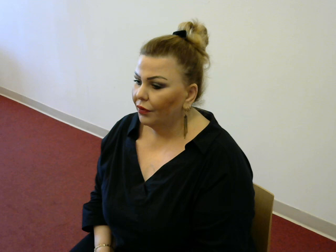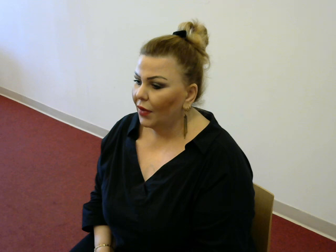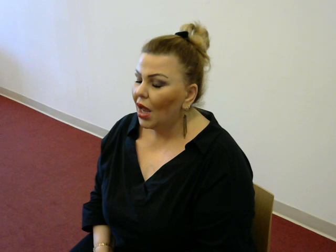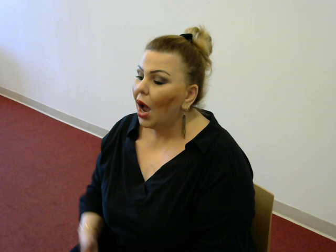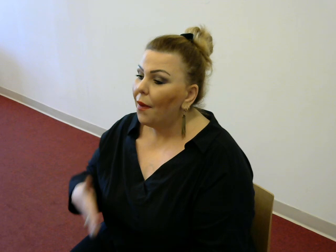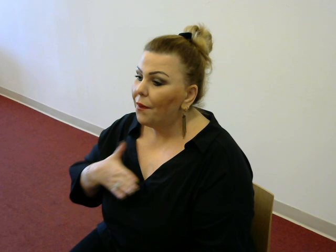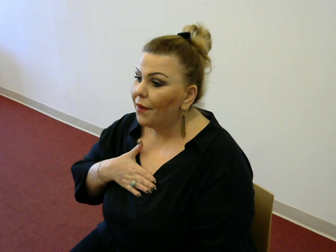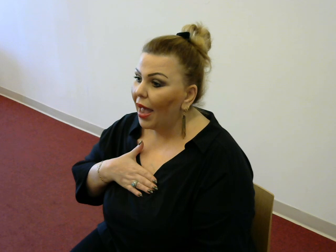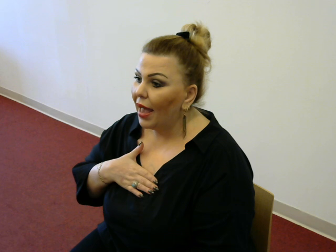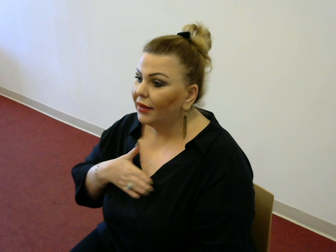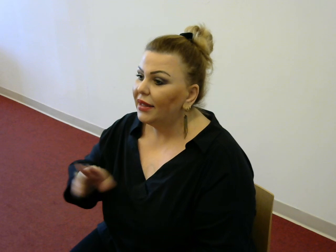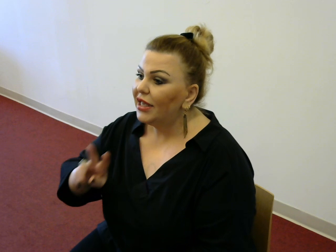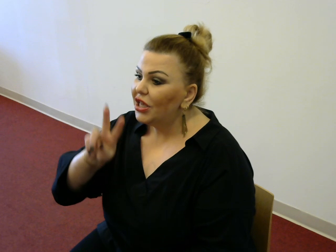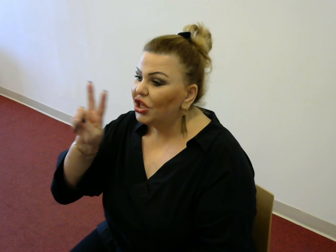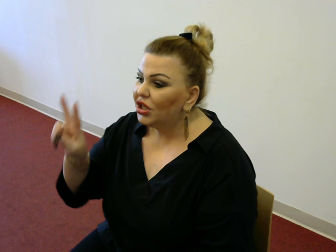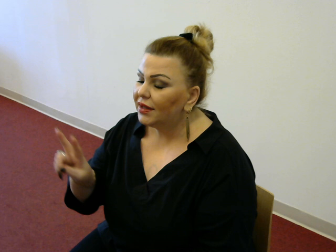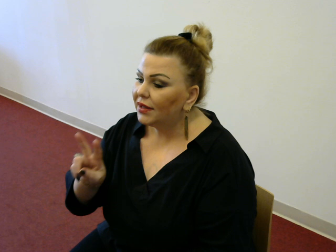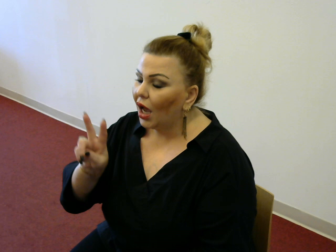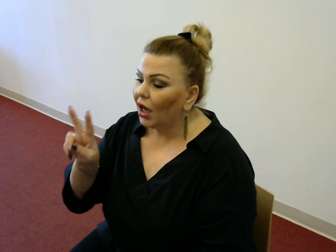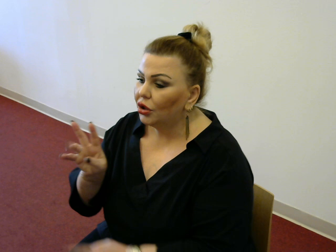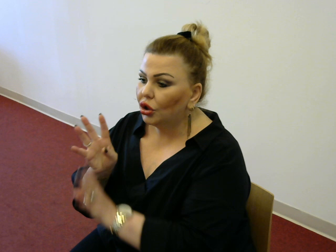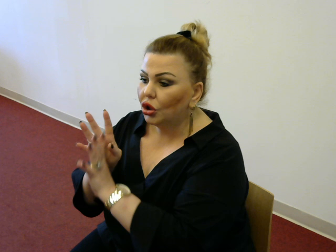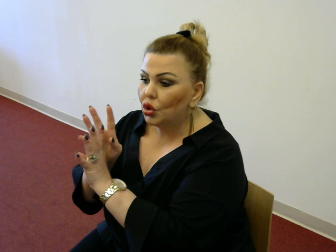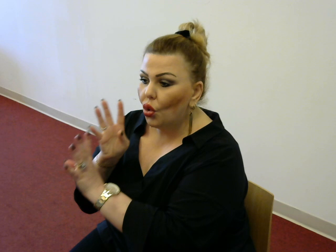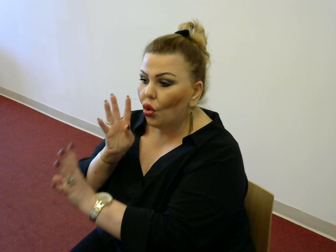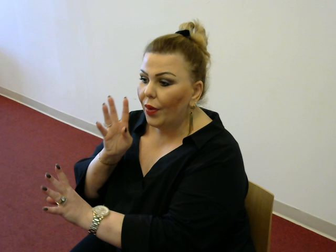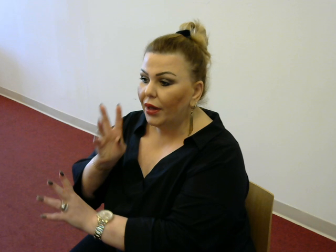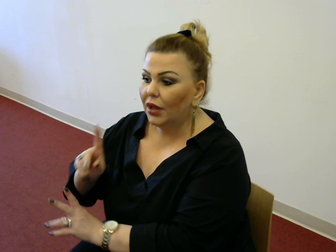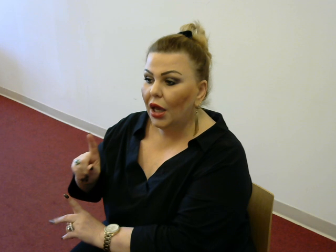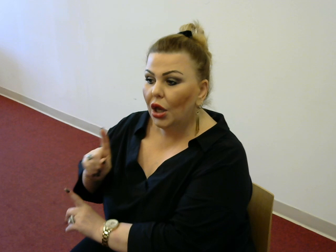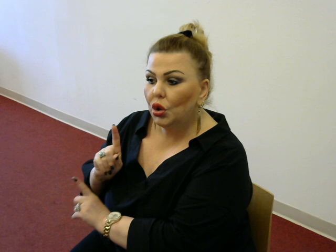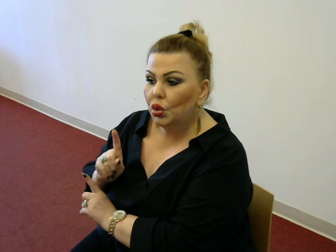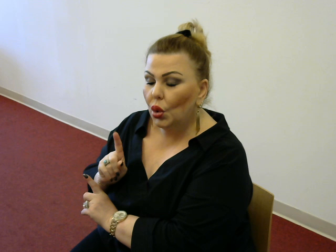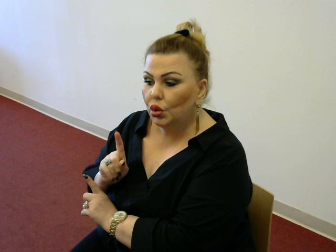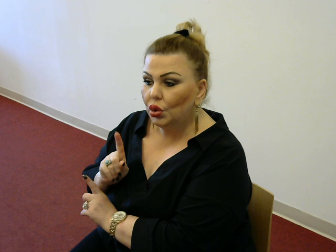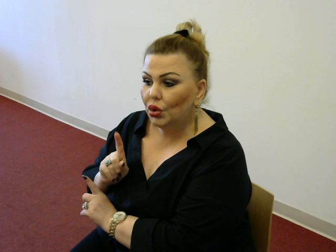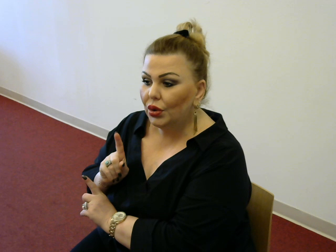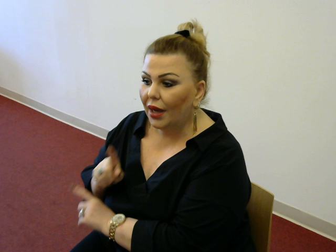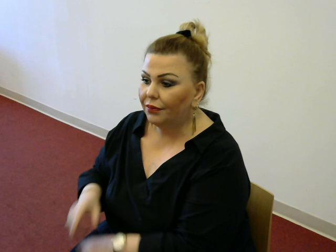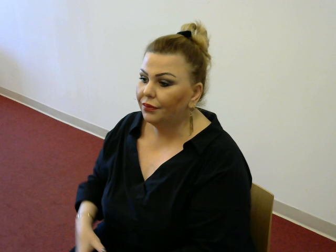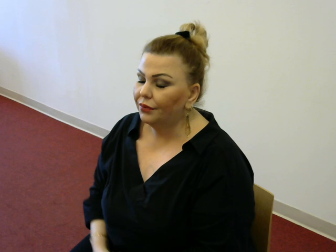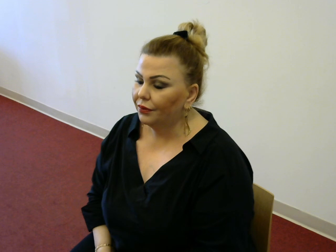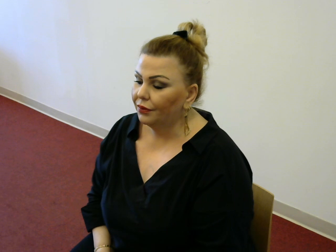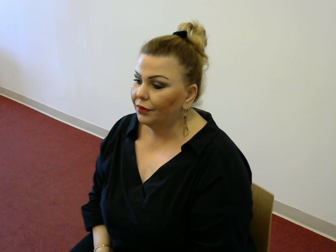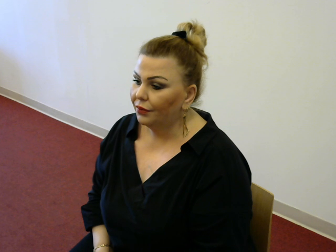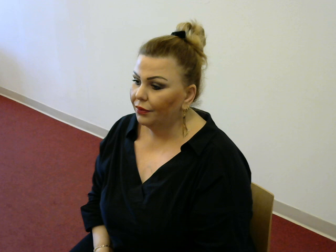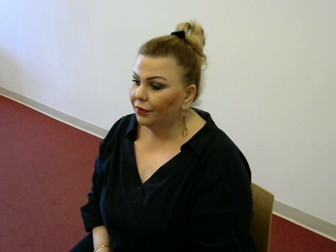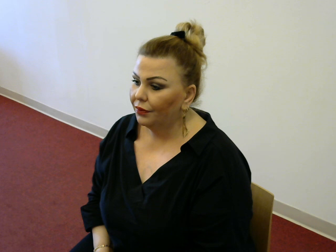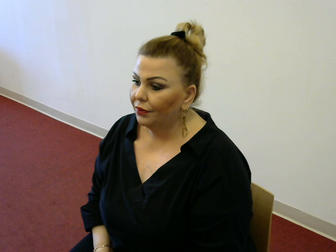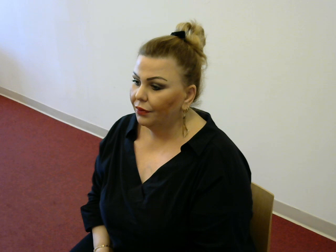Mən iki saatdır növbədə gözləyirəm